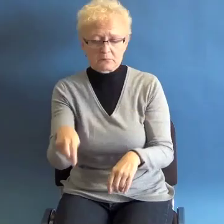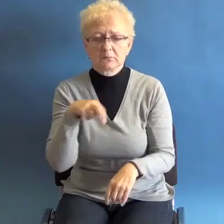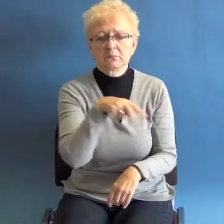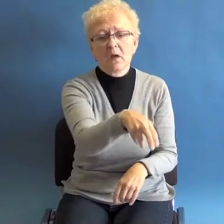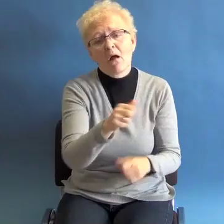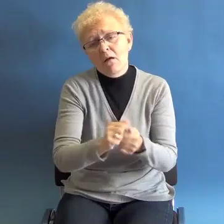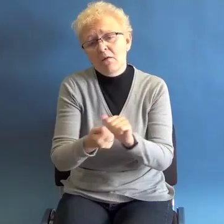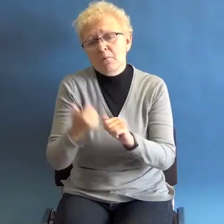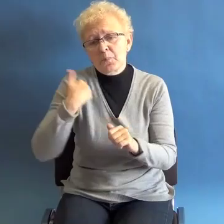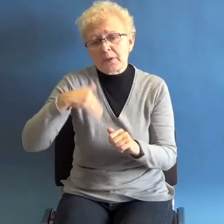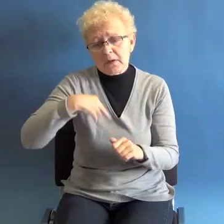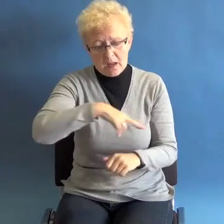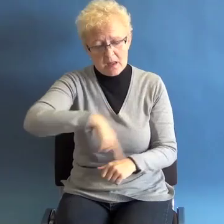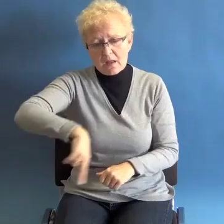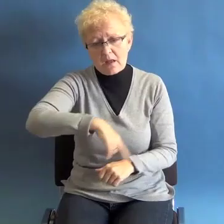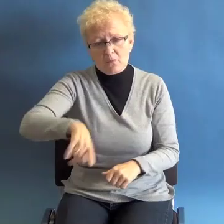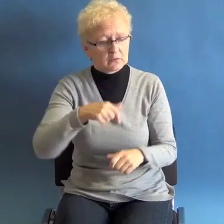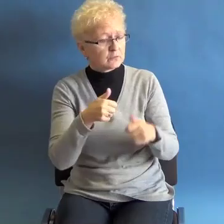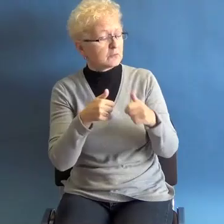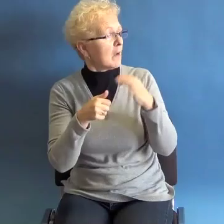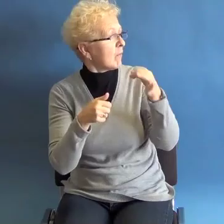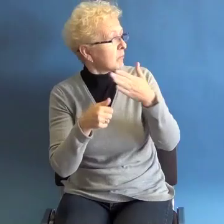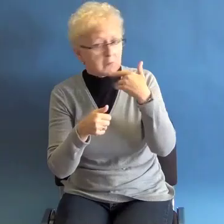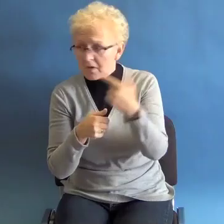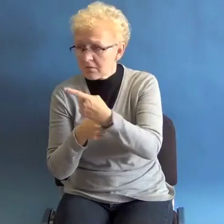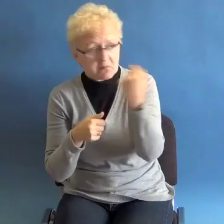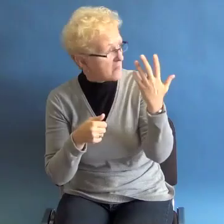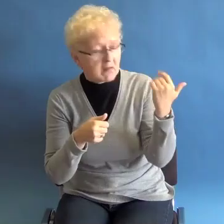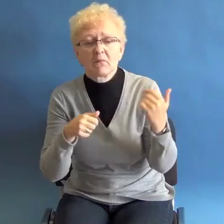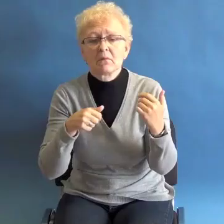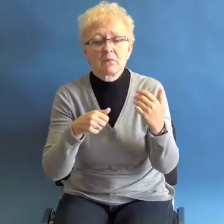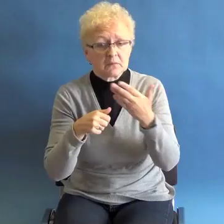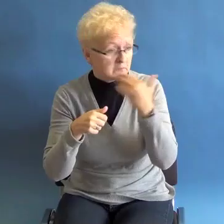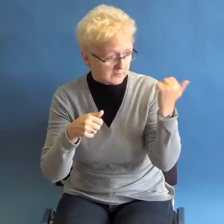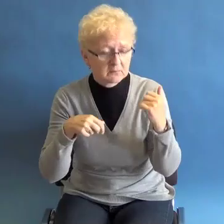Albo rozejrzeć się, czy nie ma auta i przejść po białych pasach na jezdni.